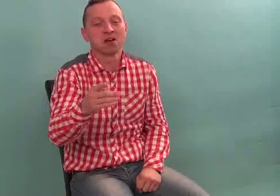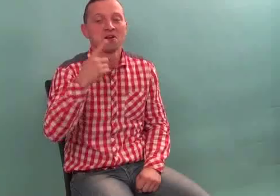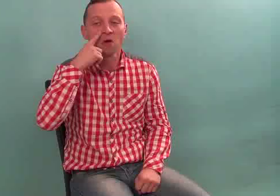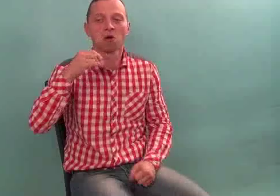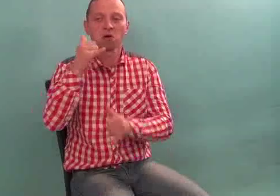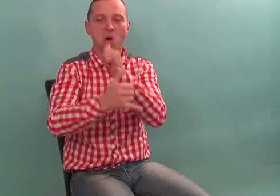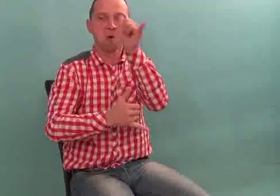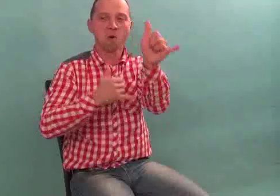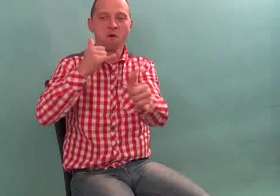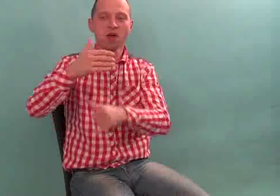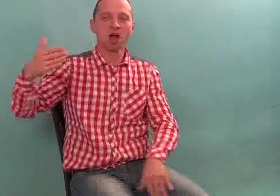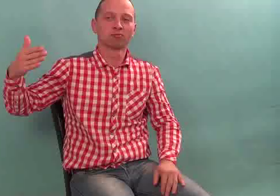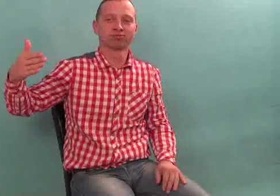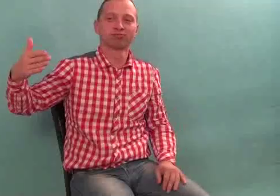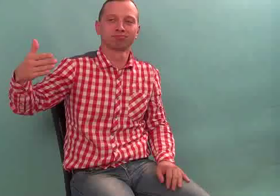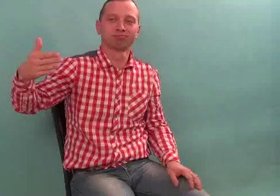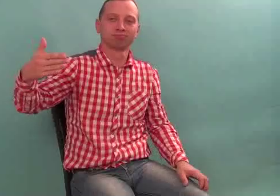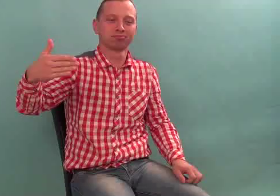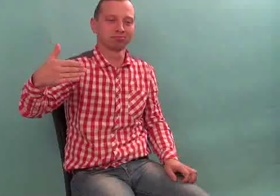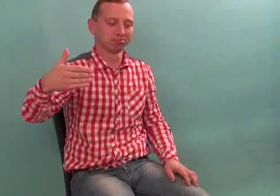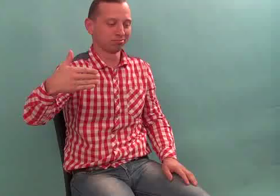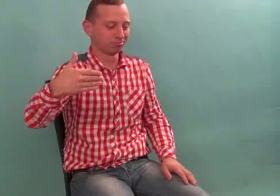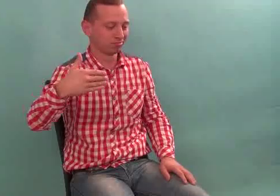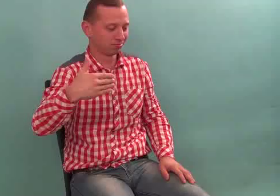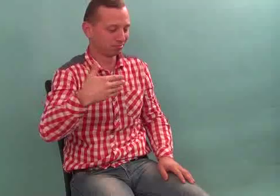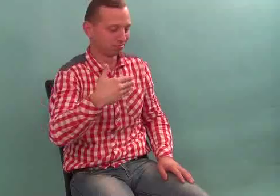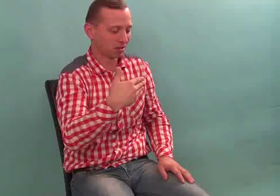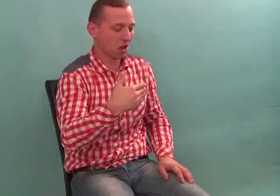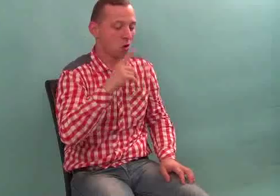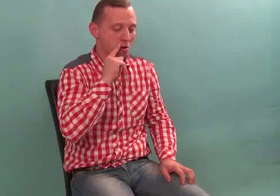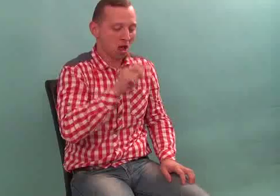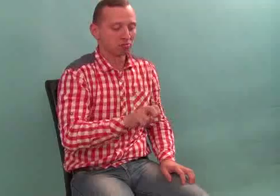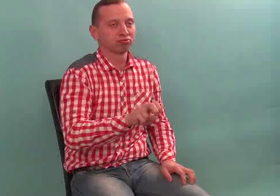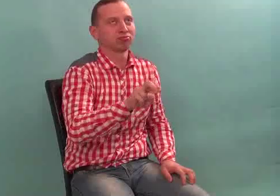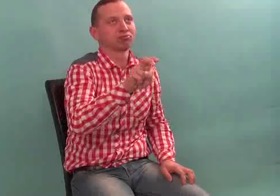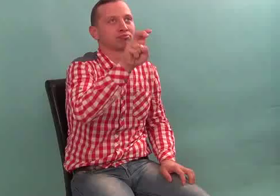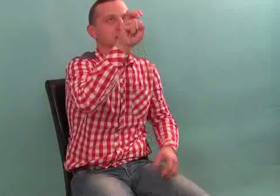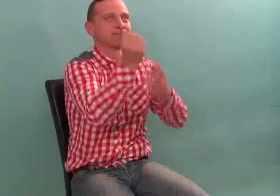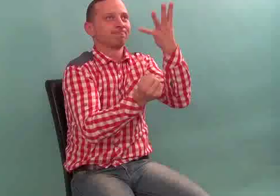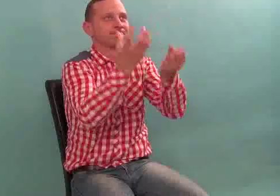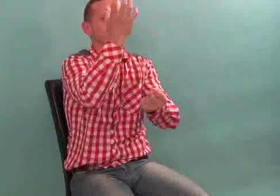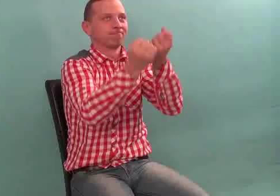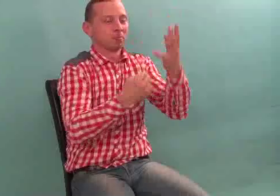Zauważyć można, że ktoś jedzie na rowerze, ale pan na drabinie nadal zrywa owoce.